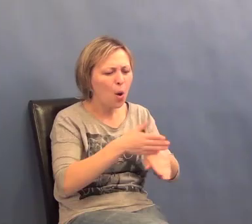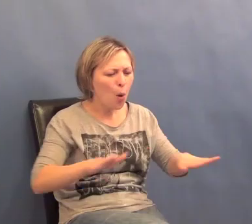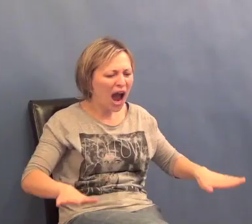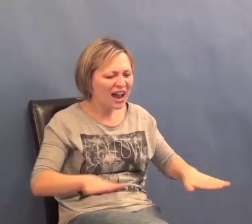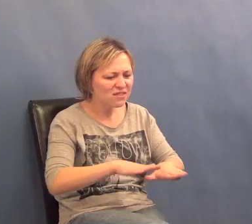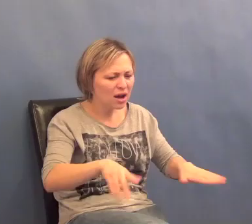Ławka.